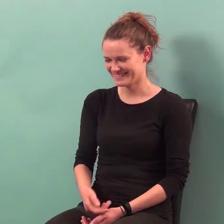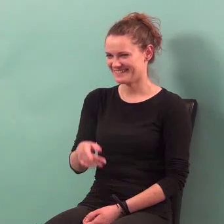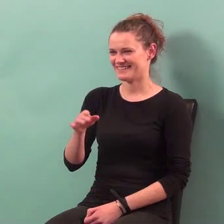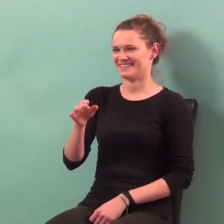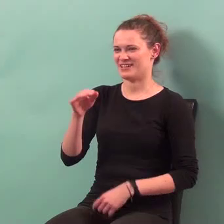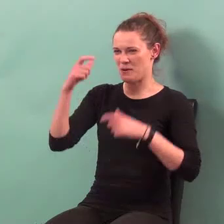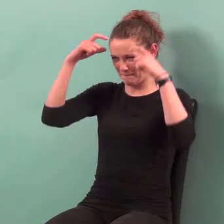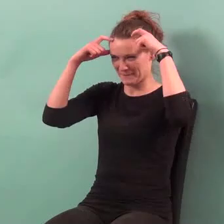Jest Myszka Miki.